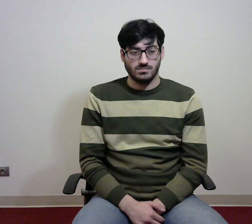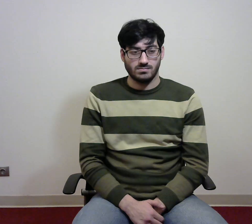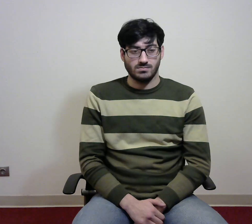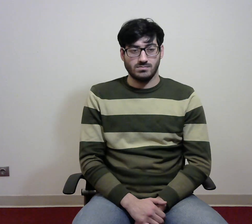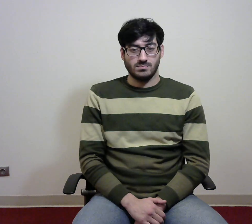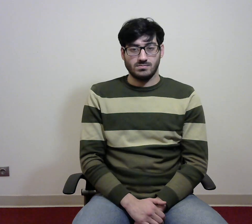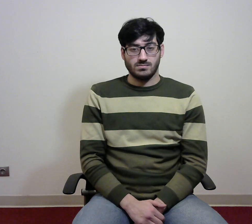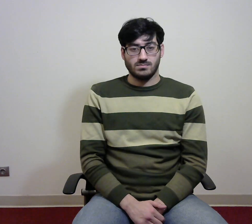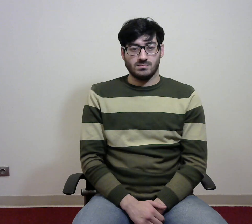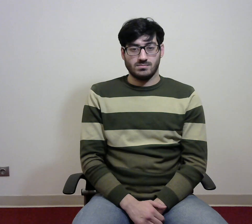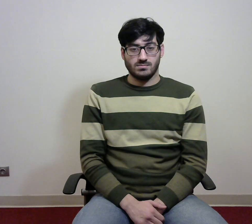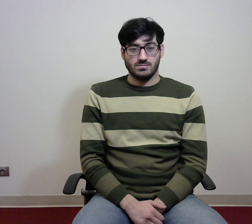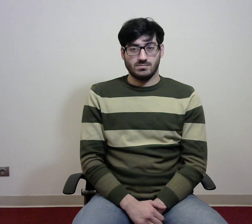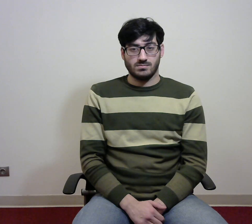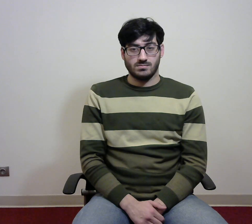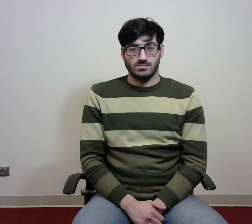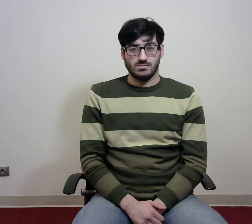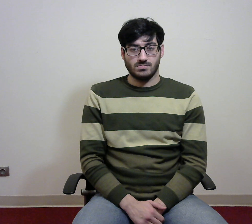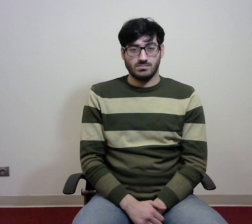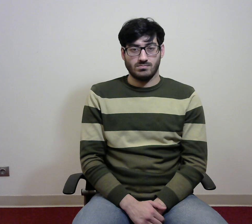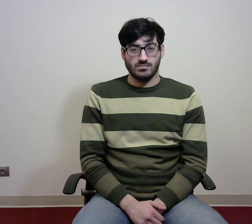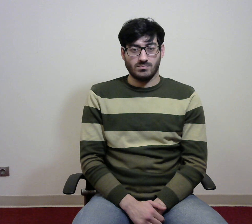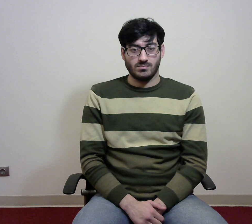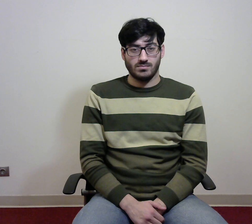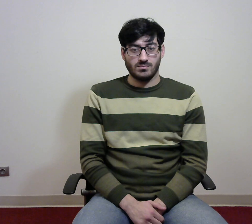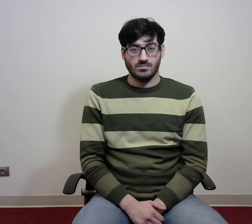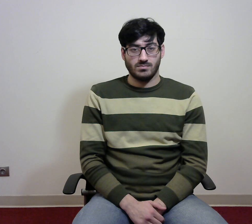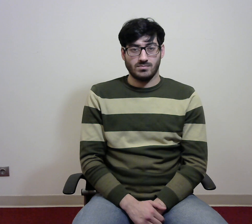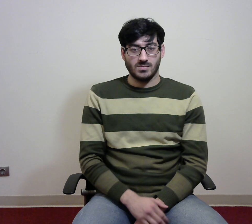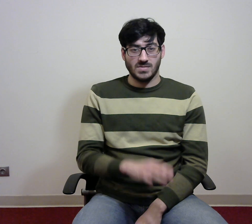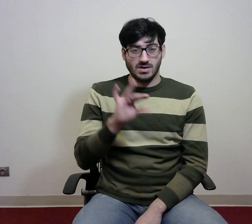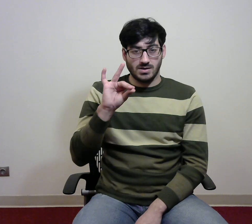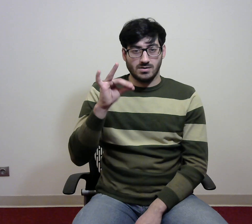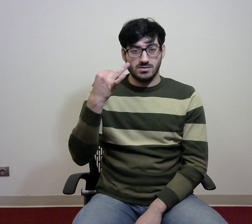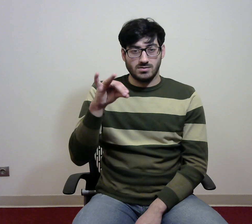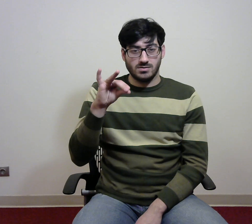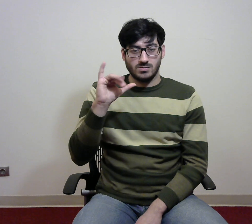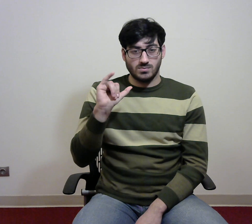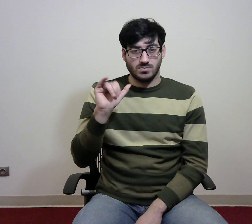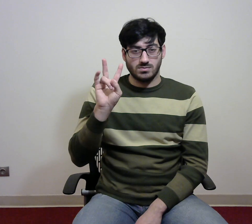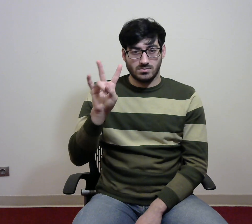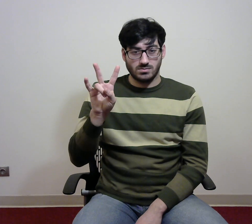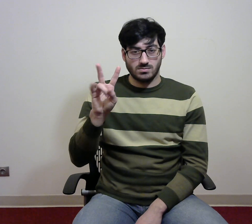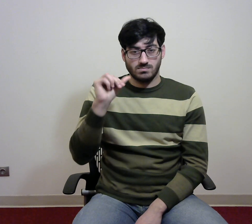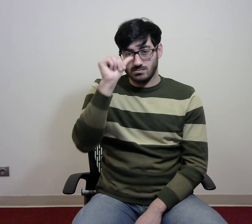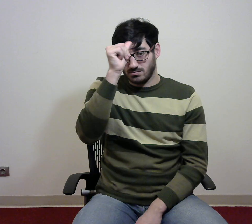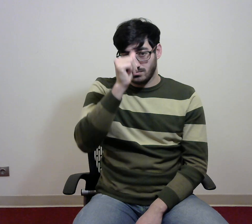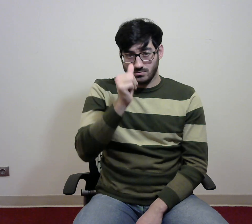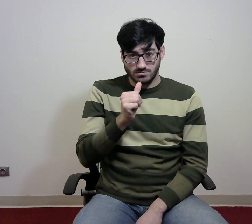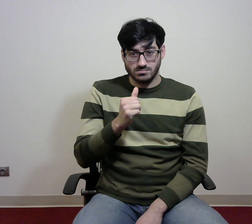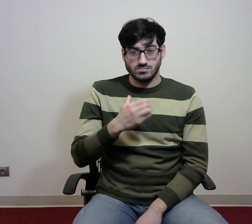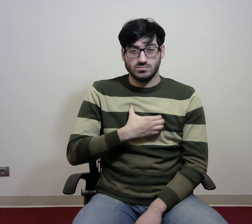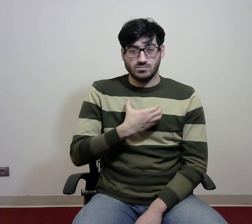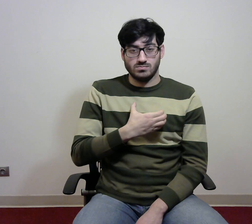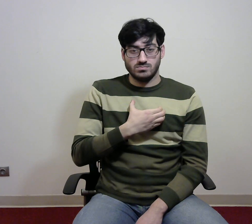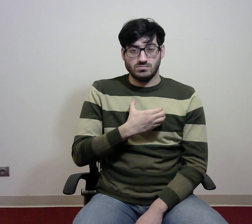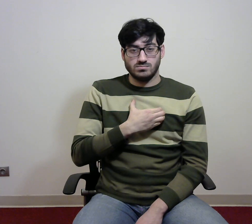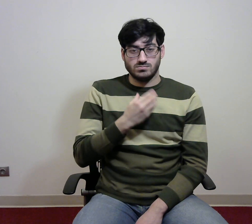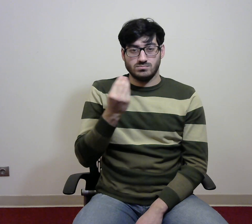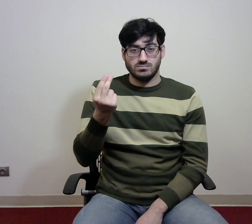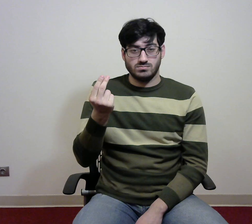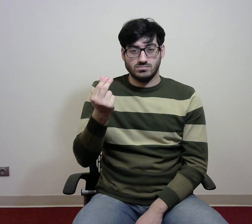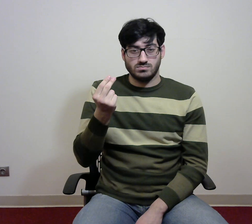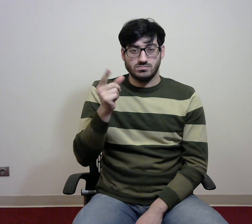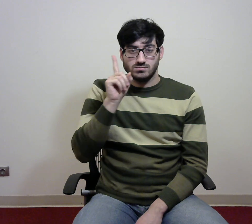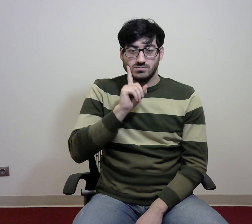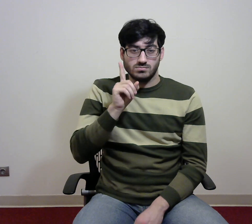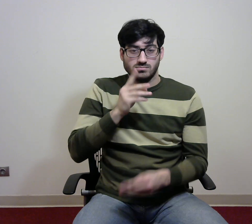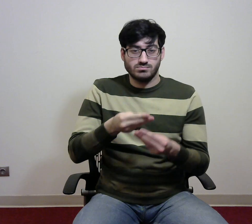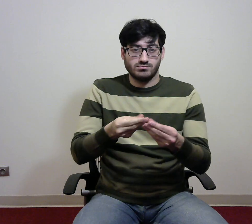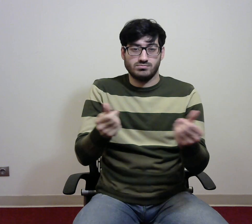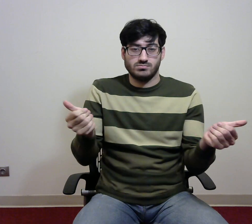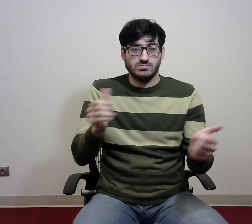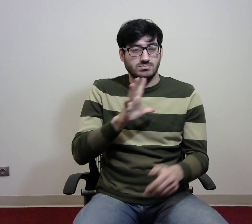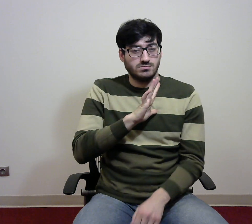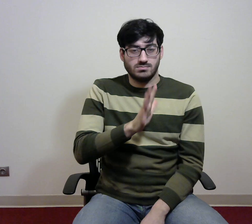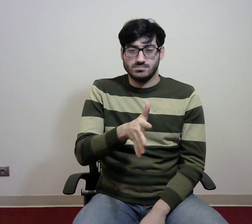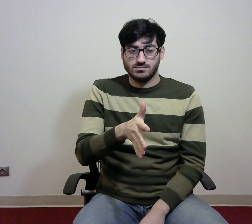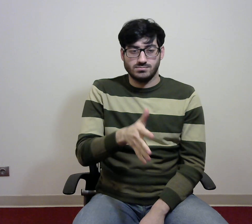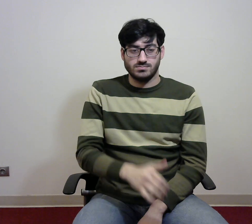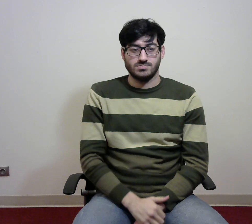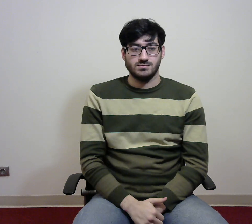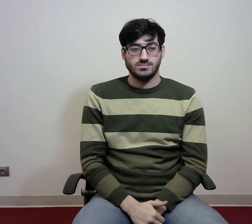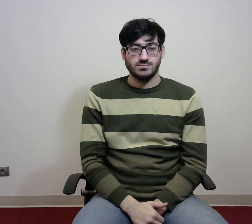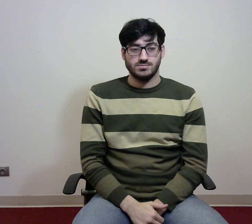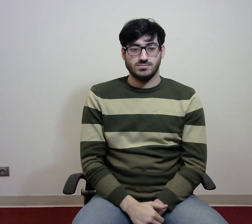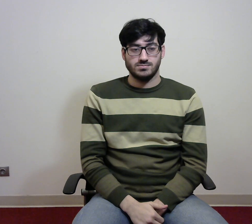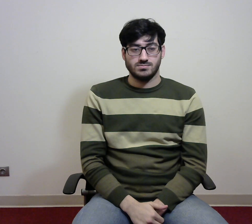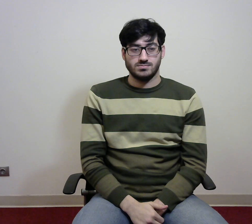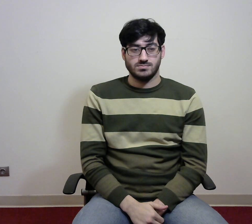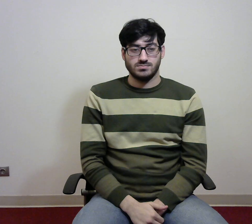İyun ayının sosial müavinətləri hələ ki, ödənilməyib